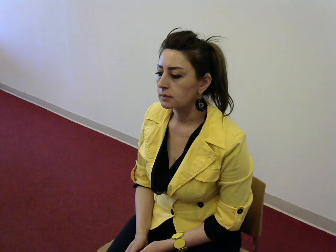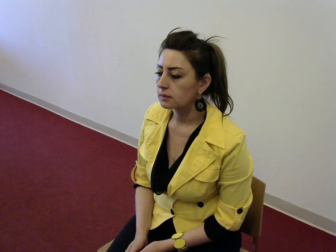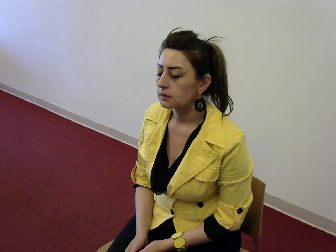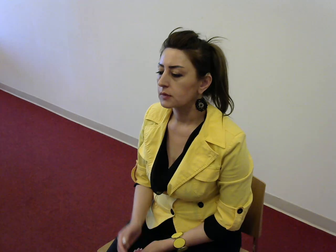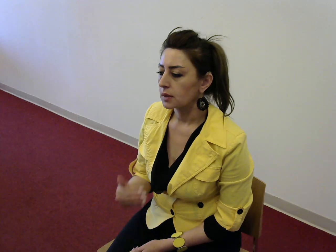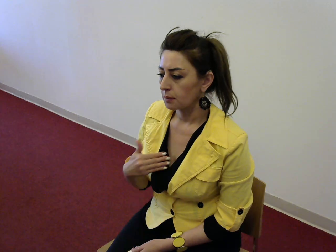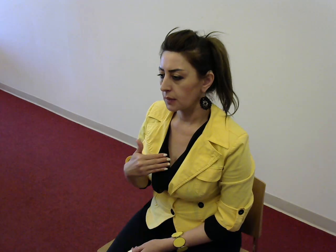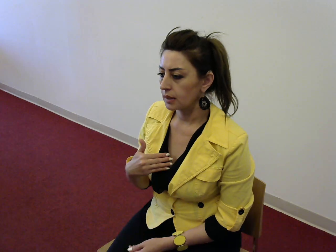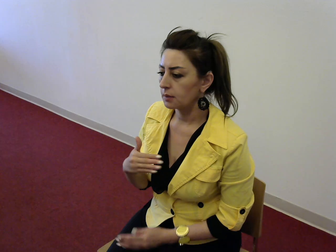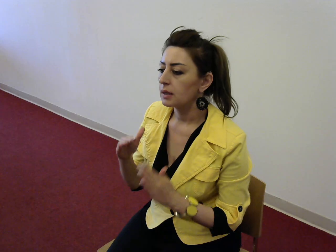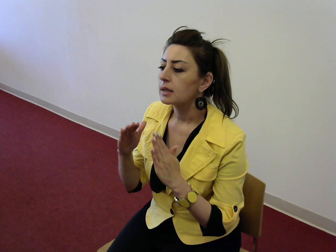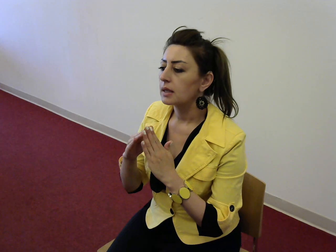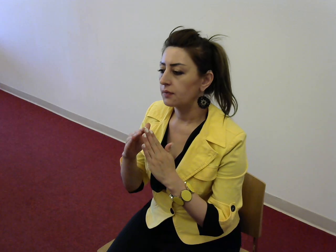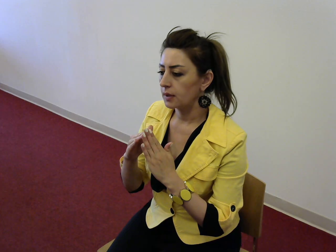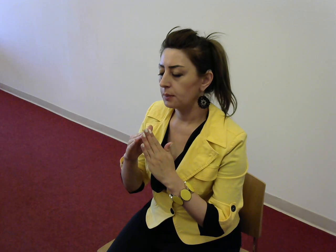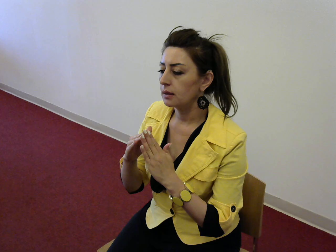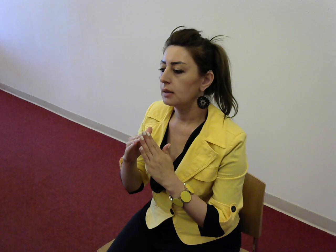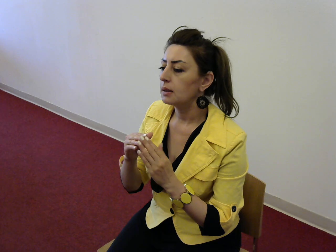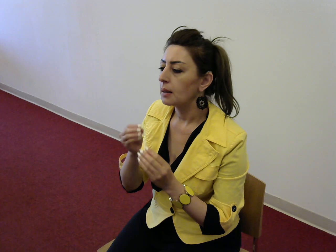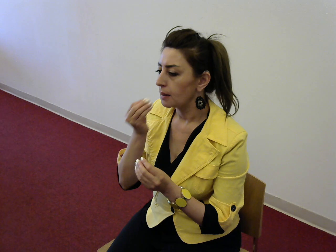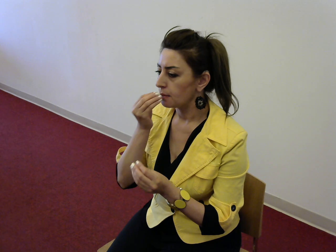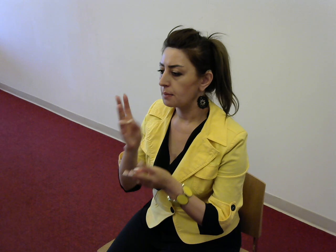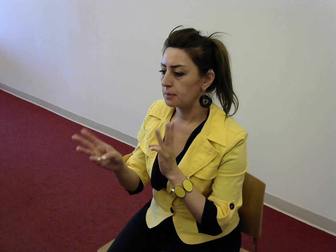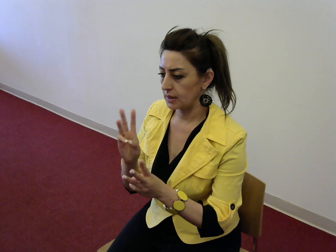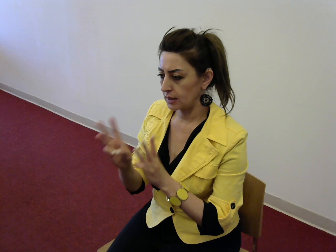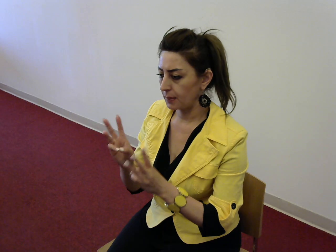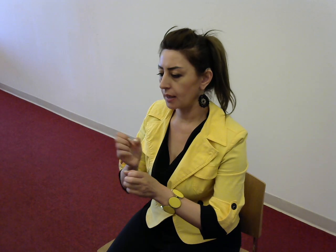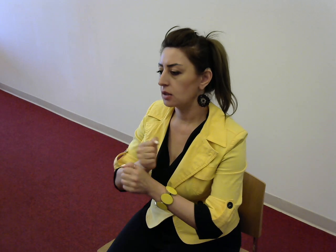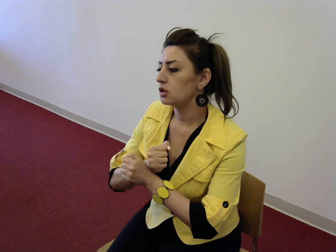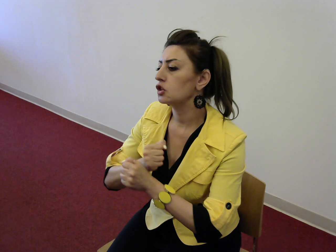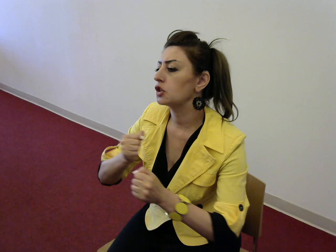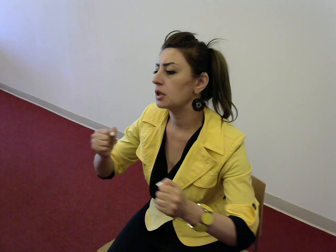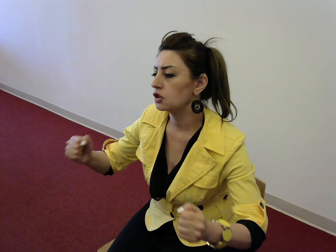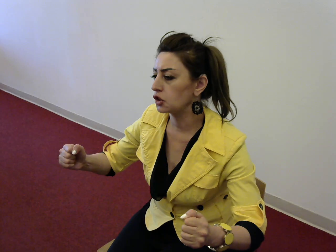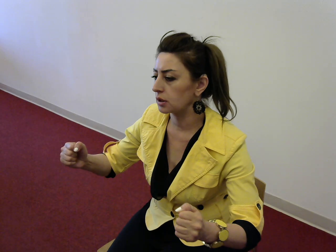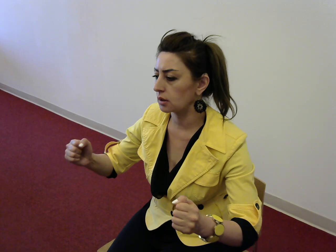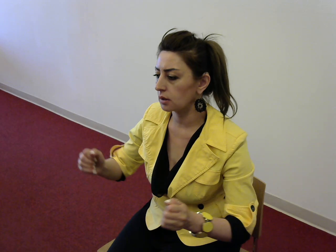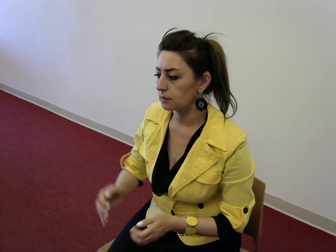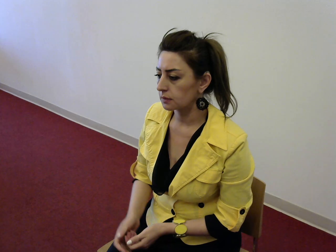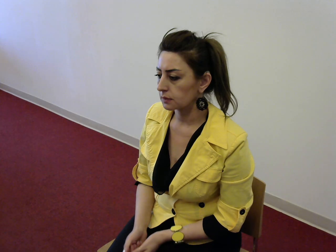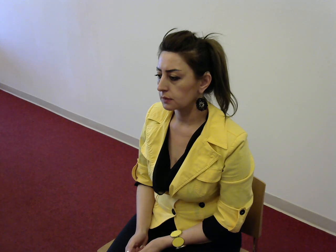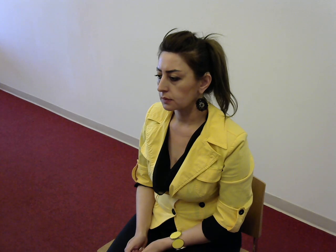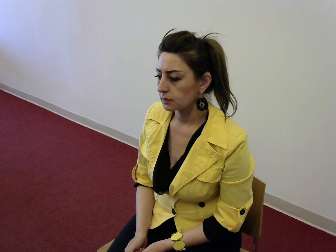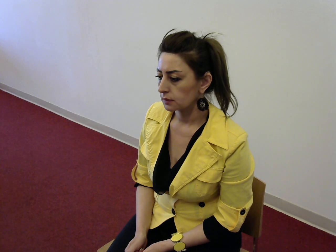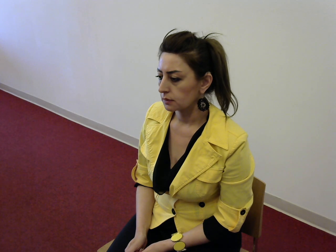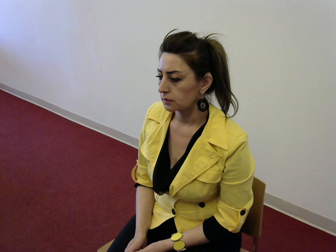Mənim evimin mətbəxi genişdir